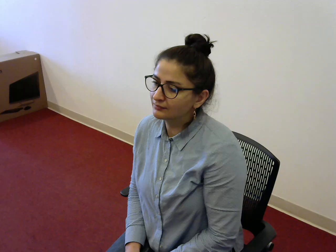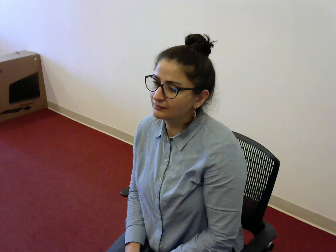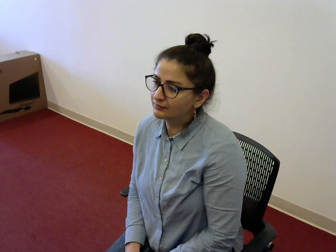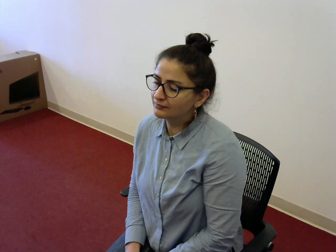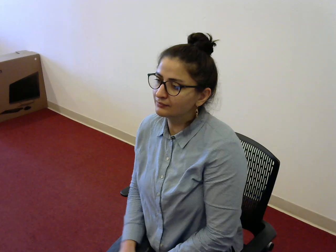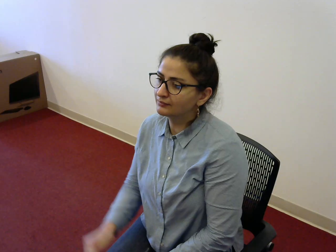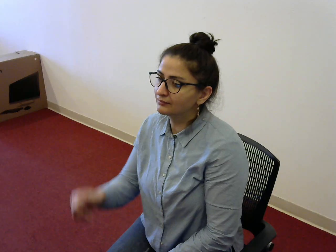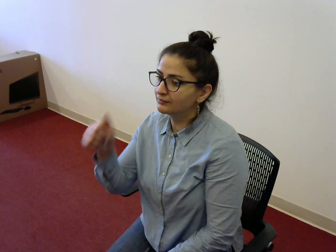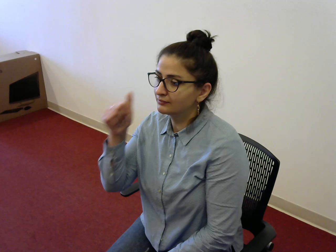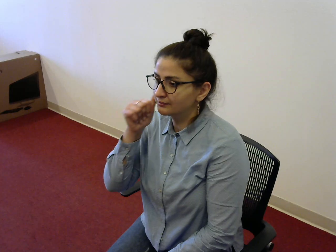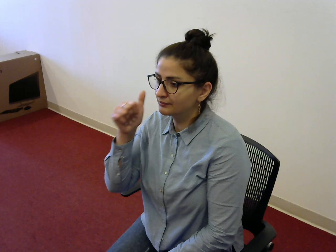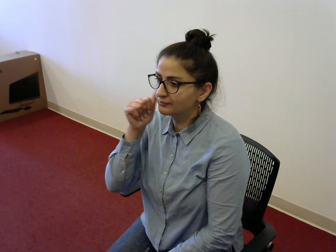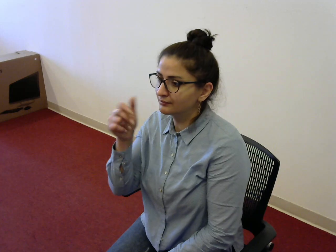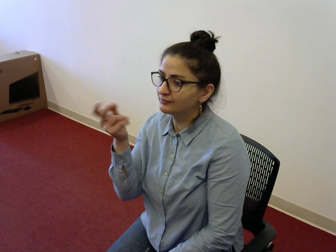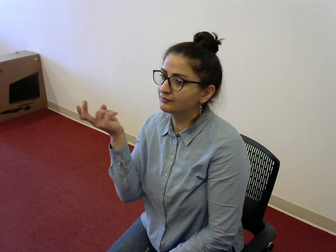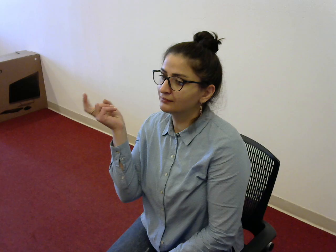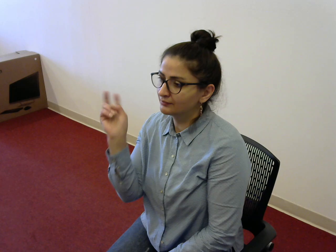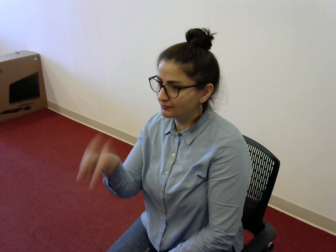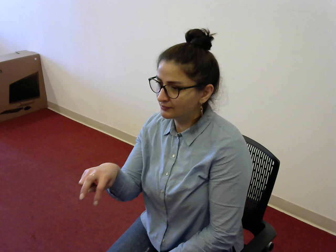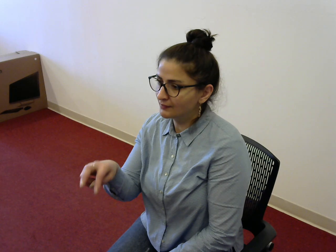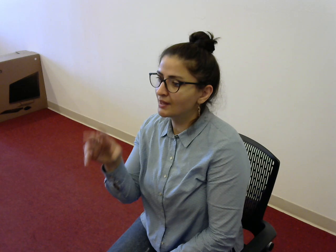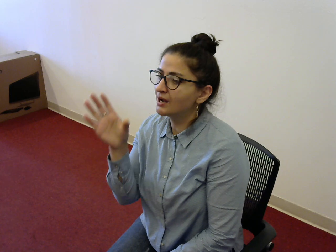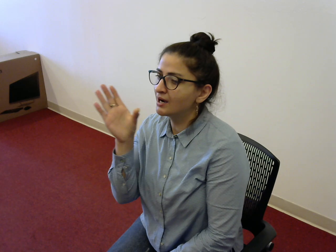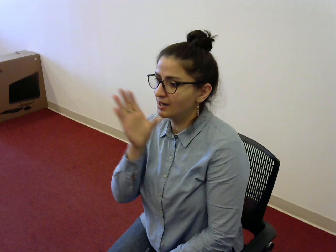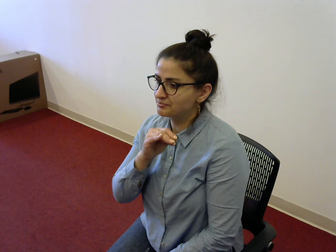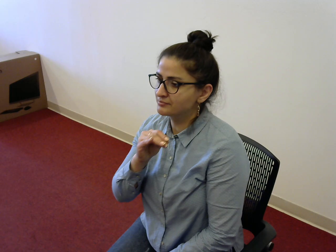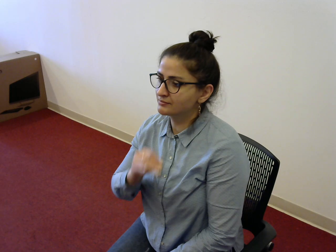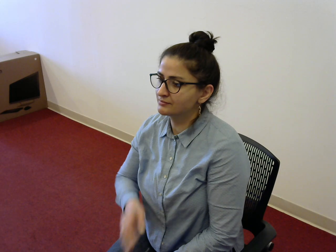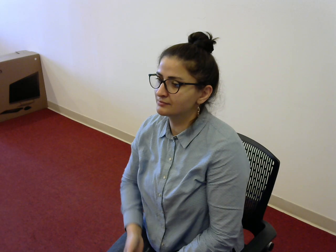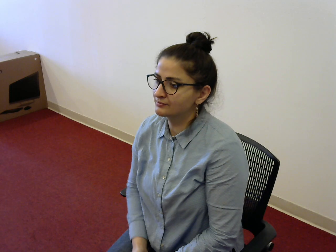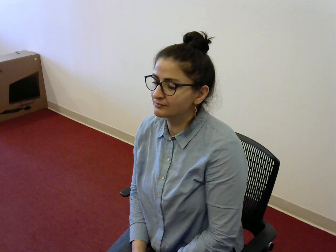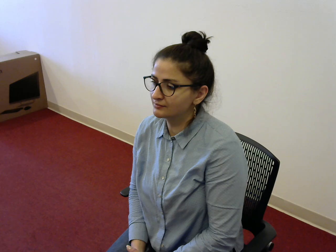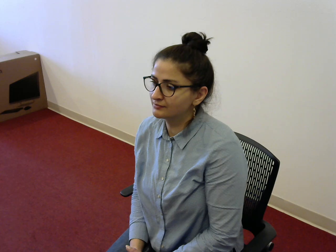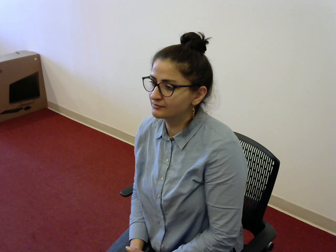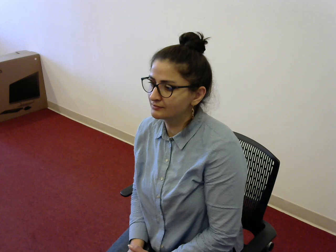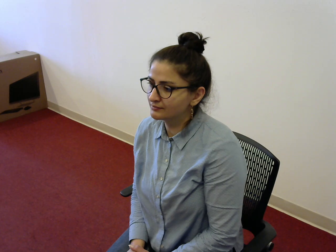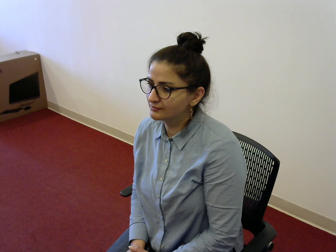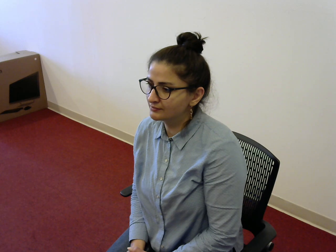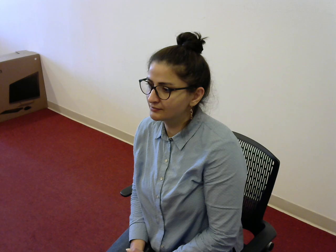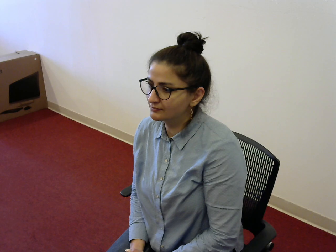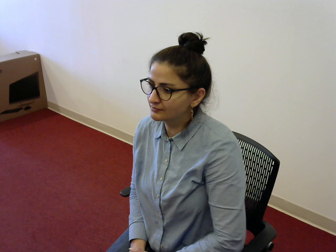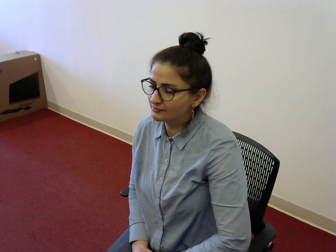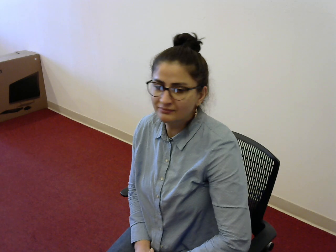Sabah gələ bilərəmmi?